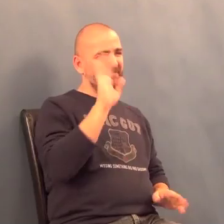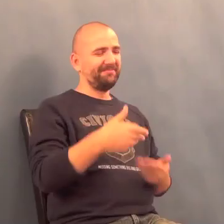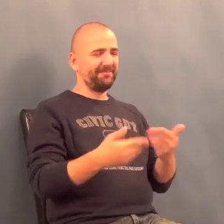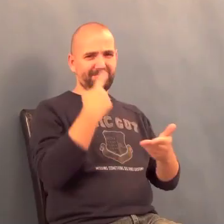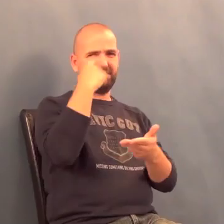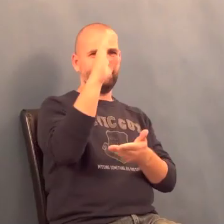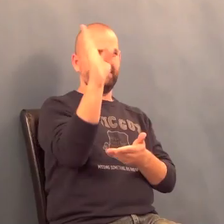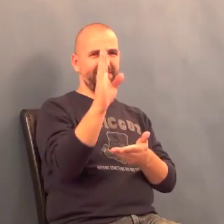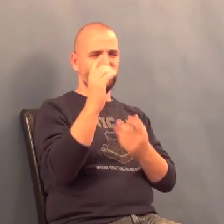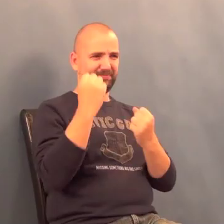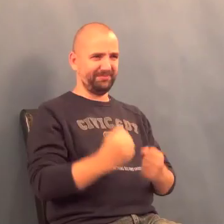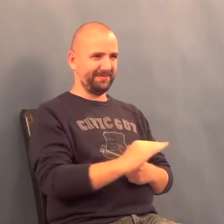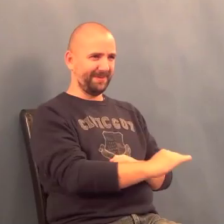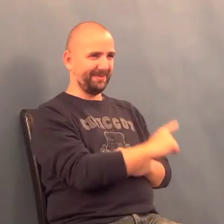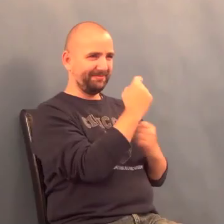Policjant idzie dalej i zauważa pękniętą szybę, myśli czy to zrobił chłopiec.